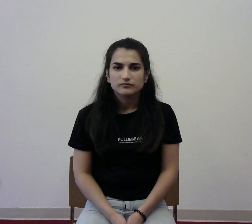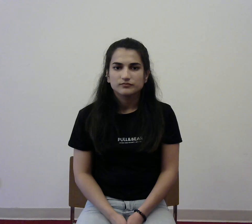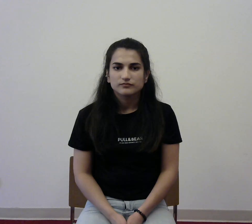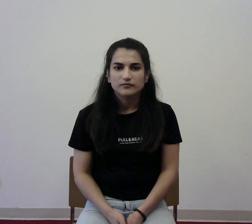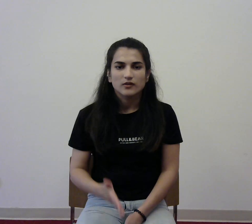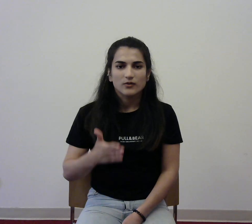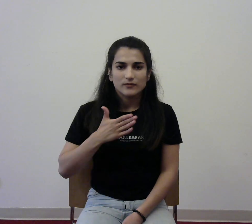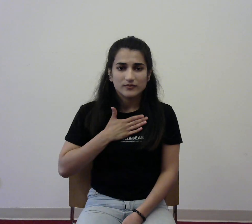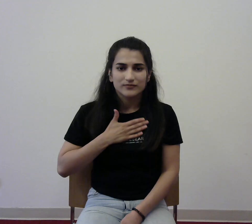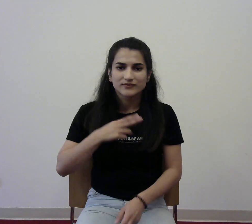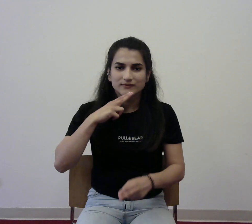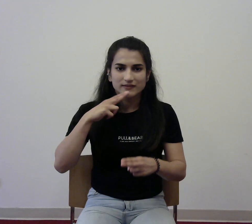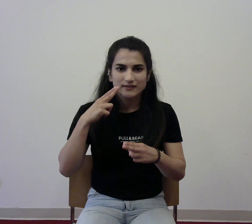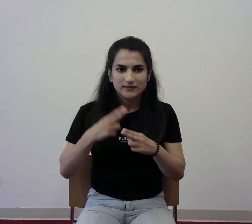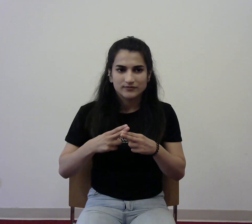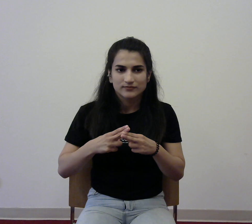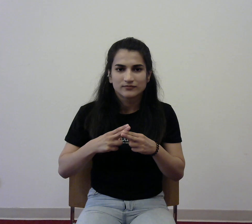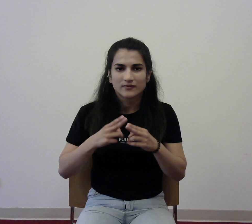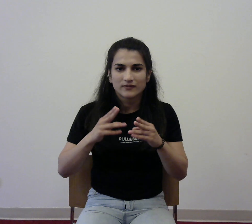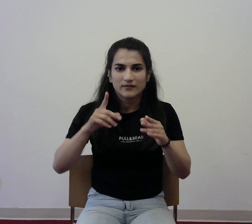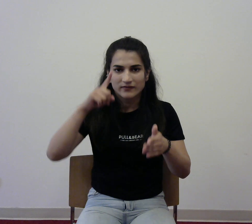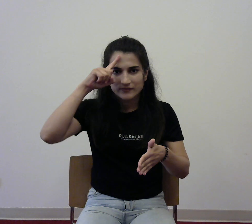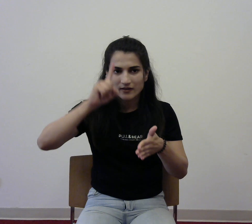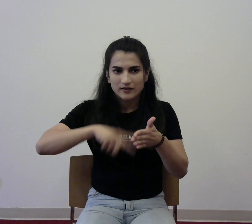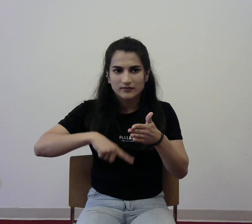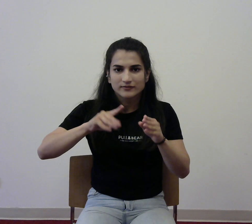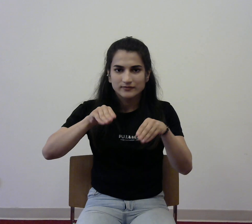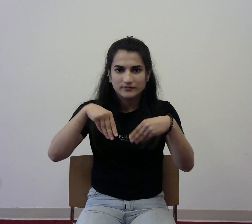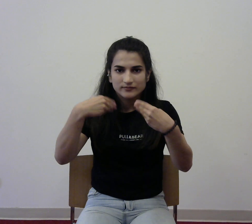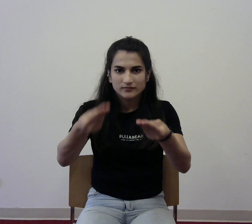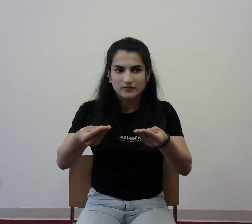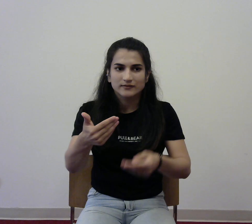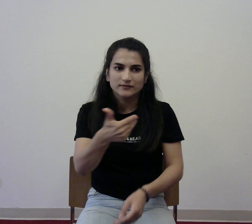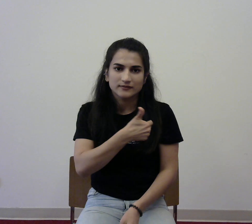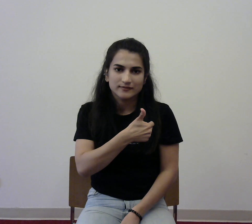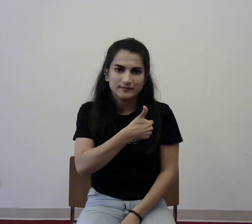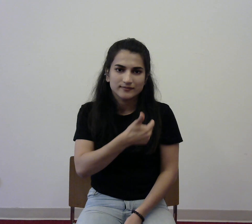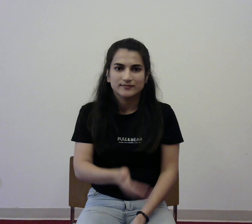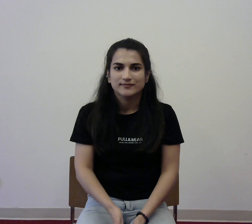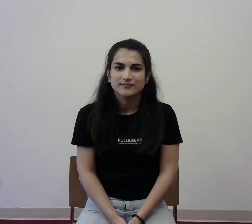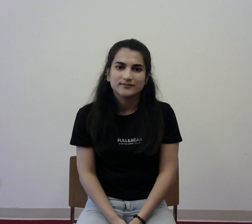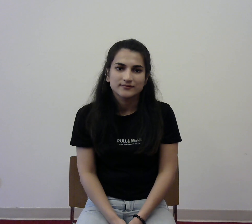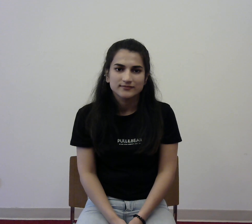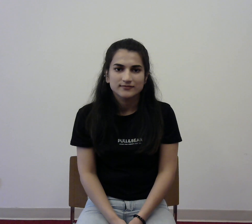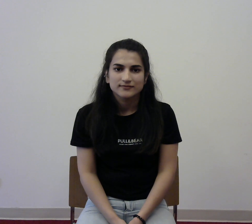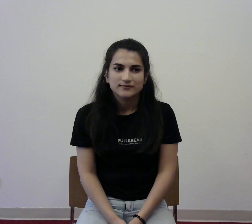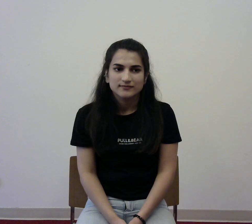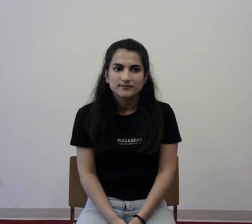Mən bacıma etibarnamə vermək istəyirəm